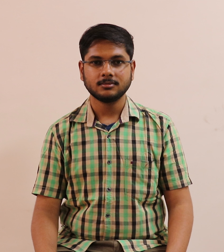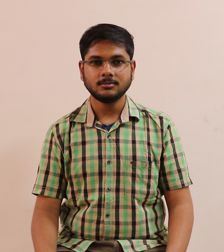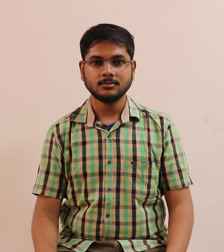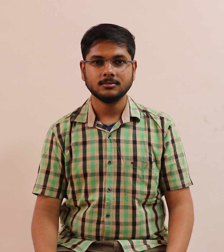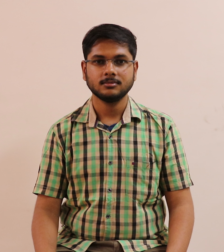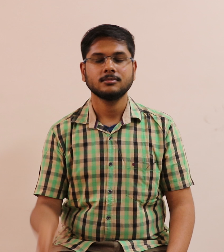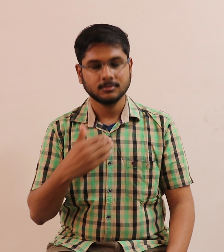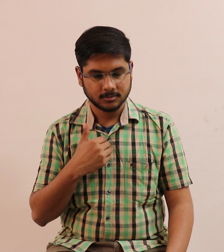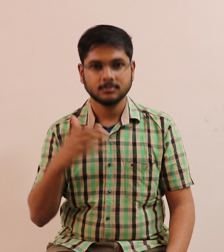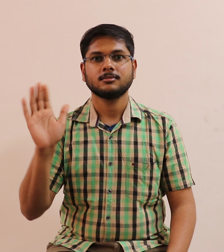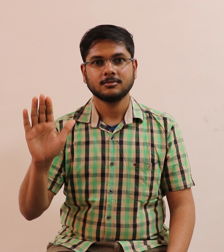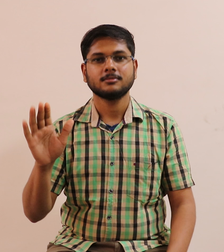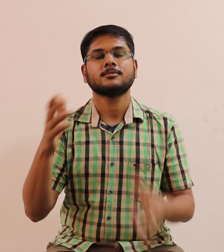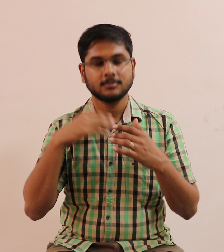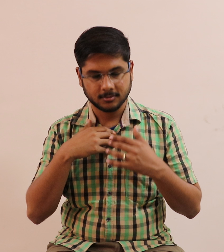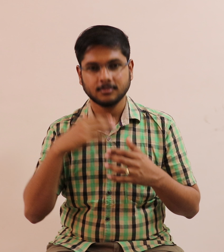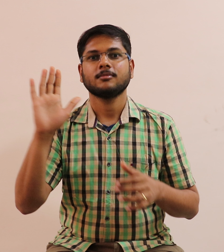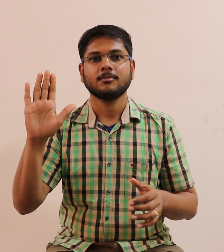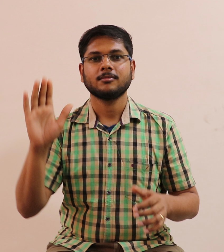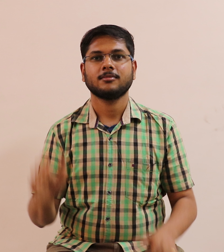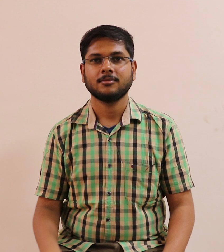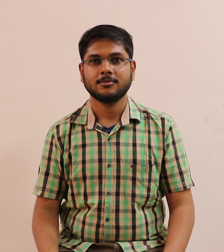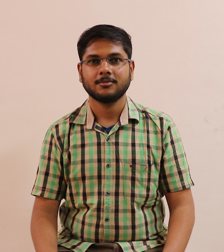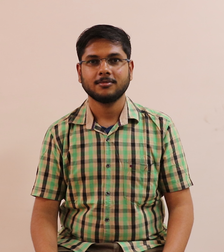No need to worry dont worry